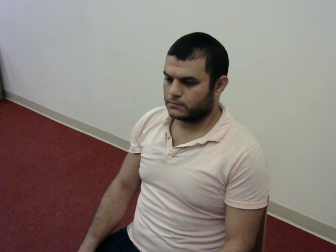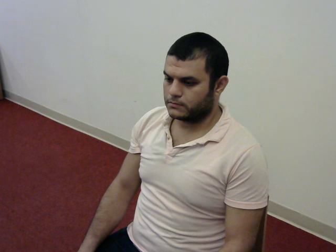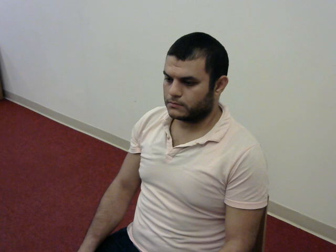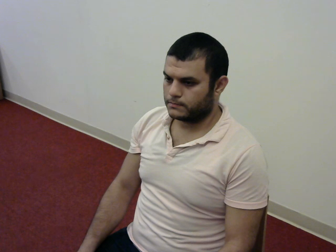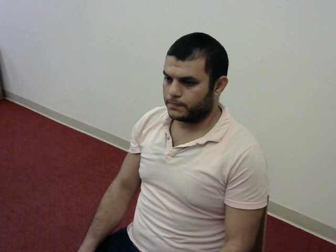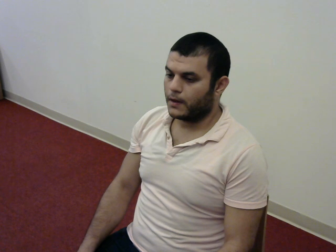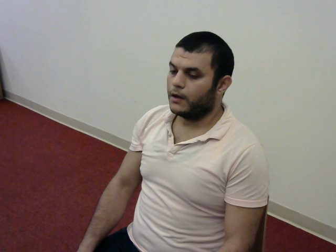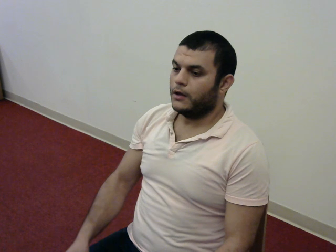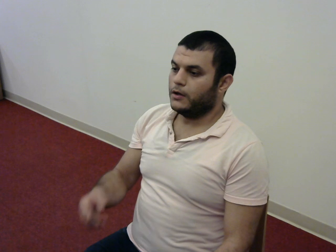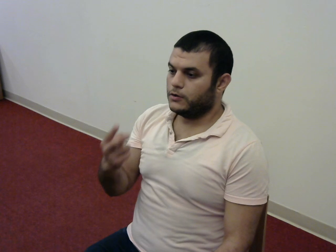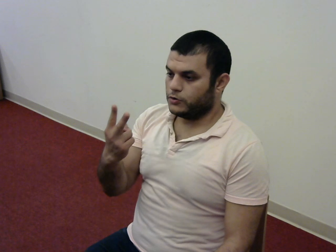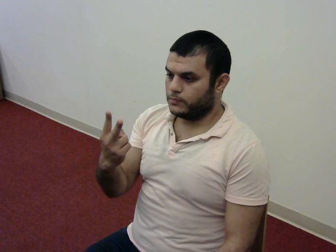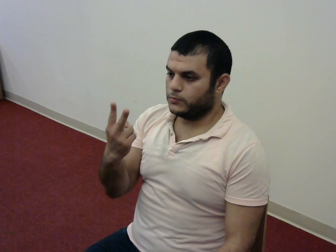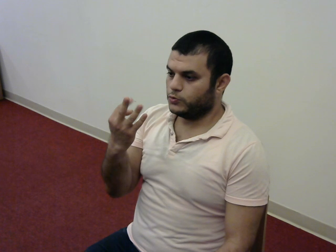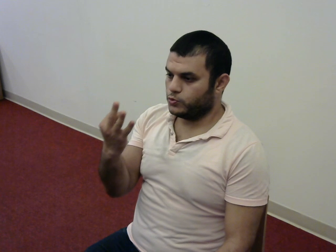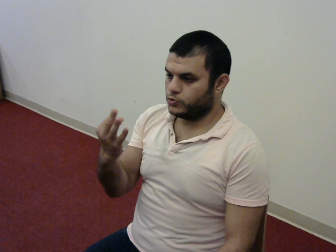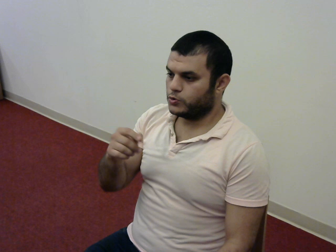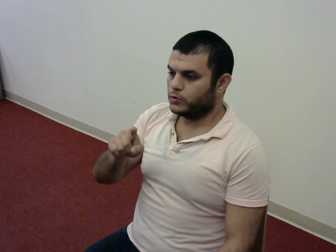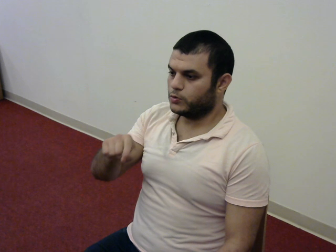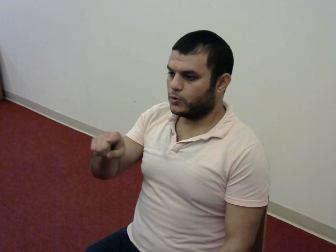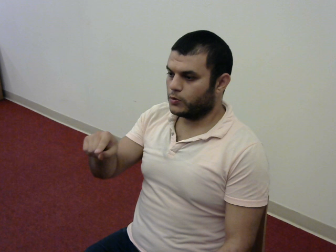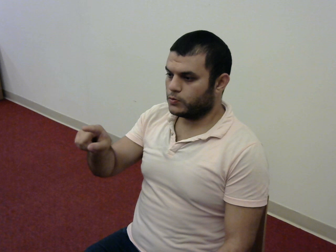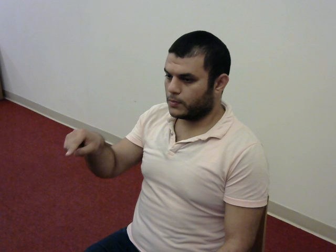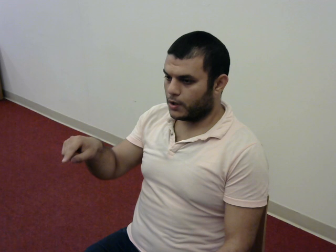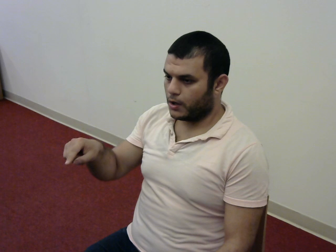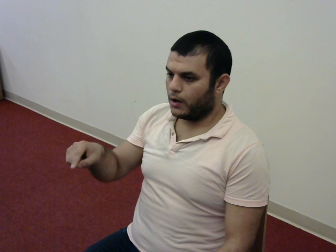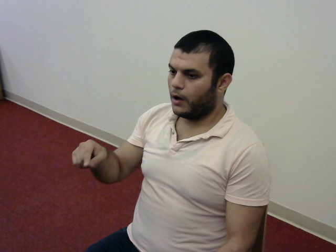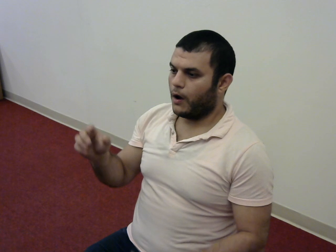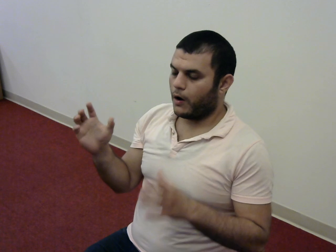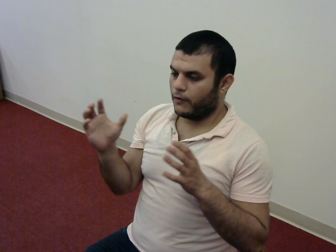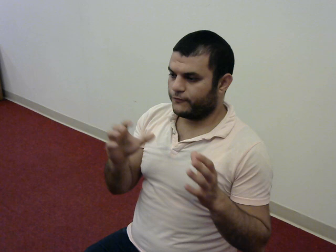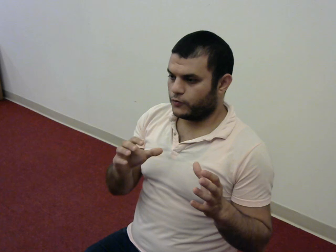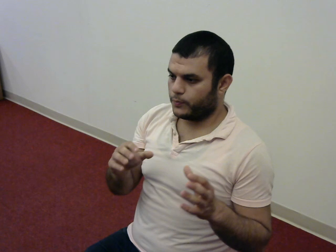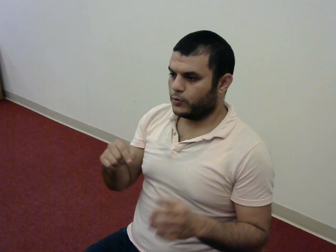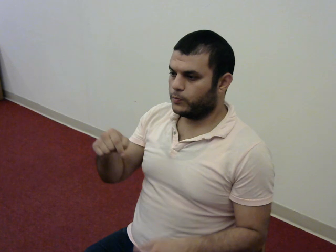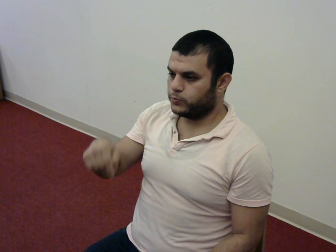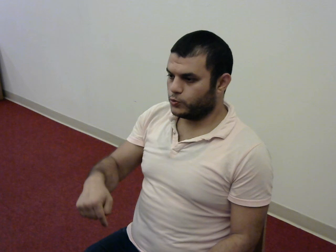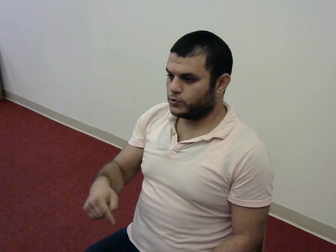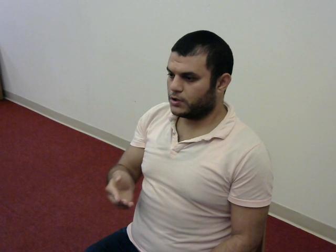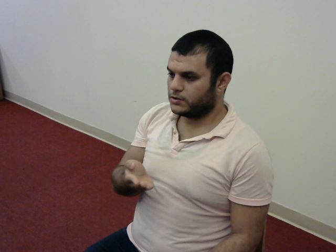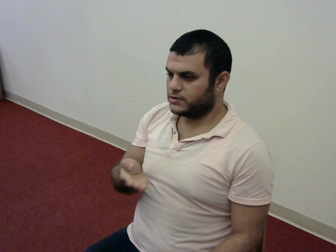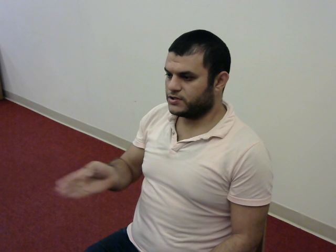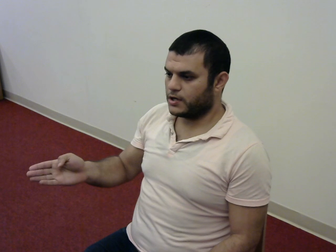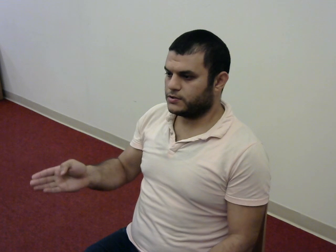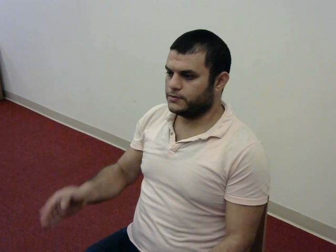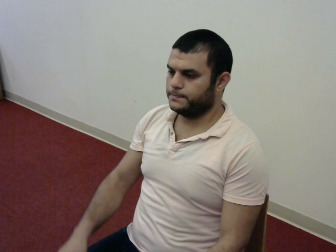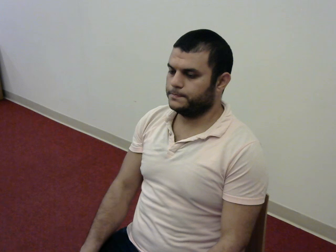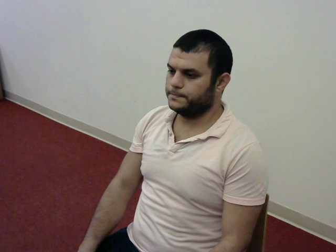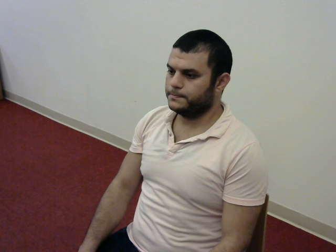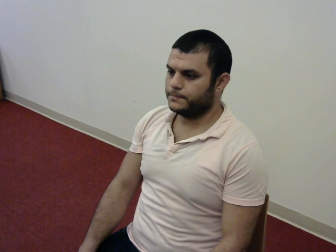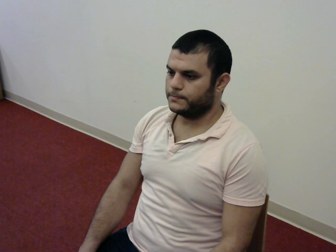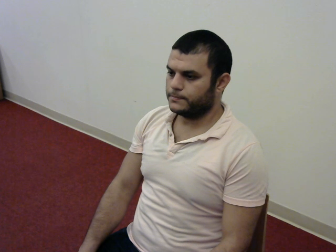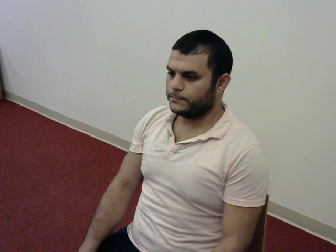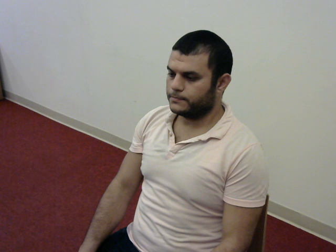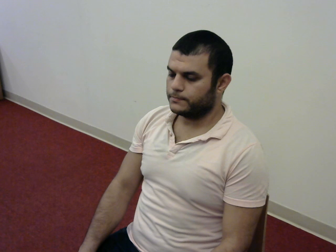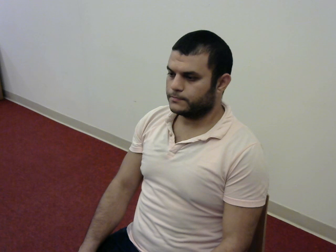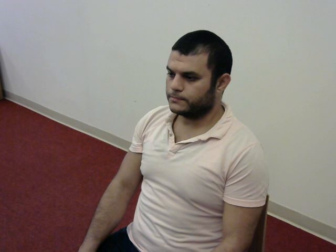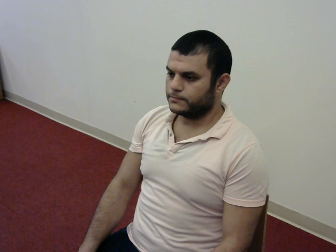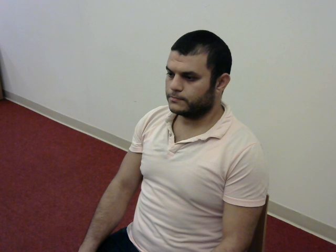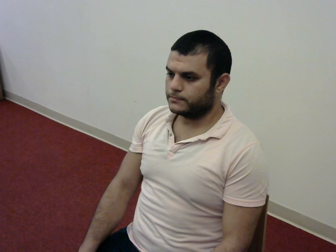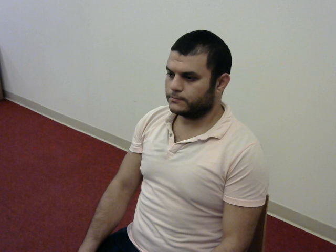23 saylı avtobus burdan keçir?